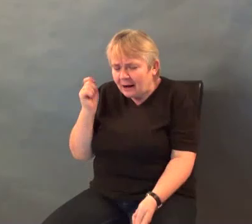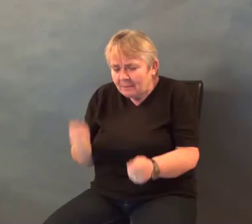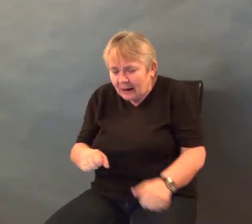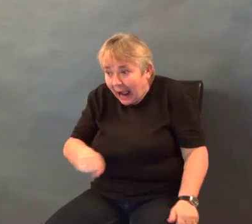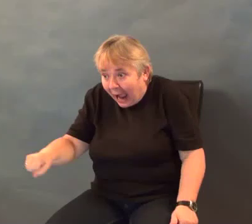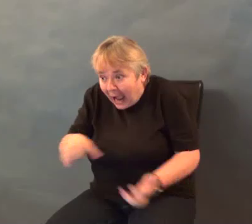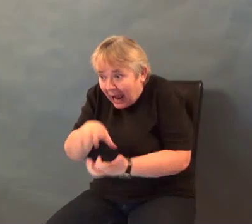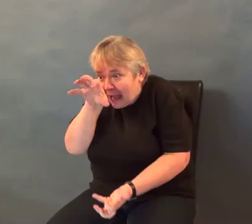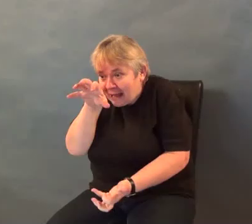Duży stał osłupiały i miał rozdziawione usta.